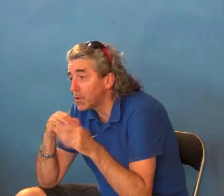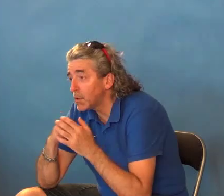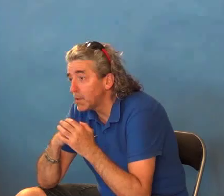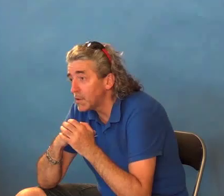O której godzinie?